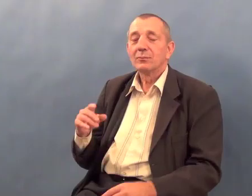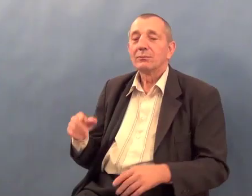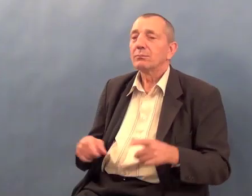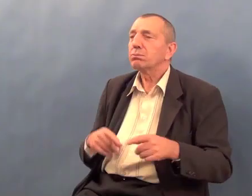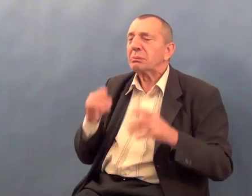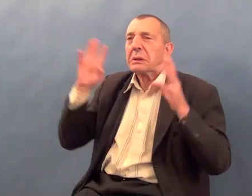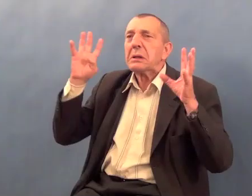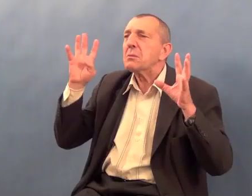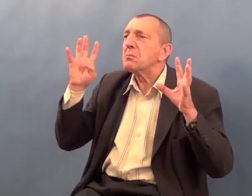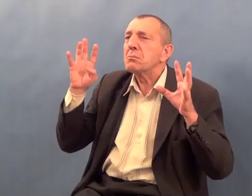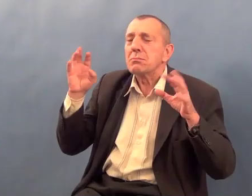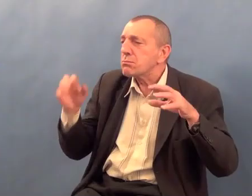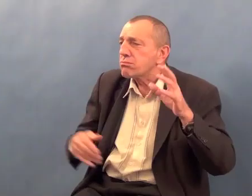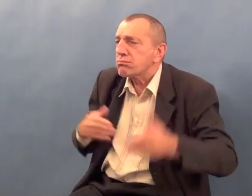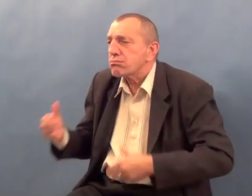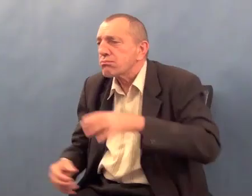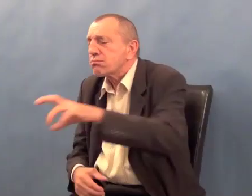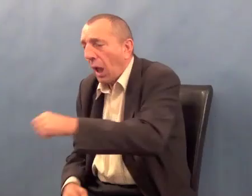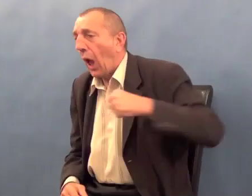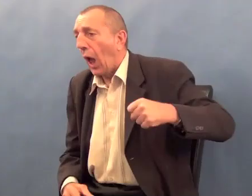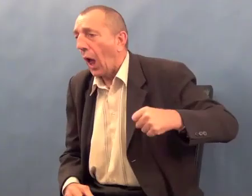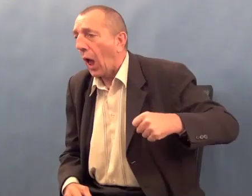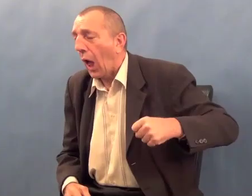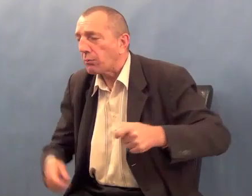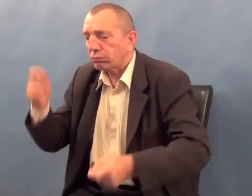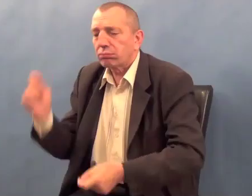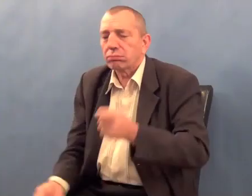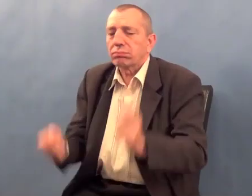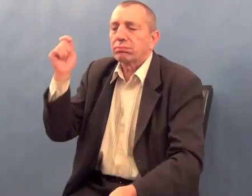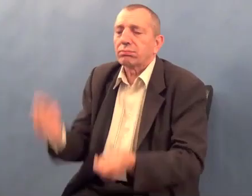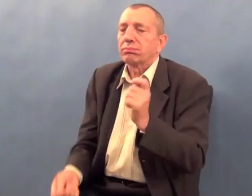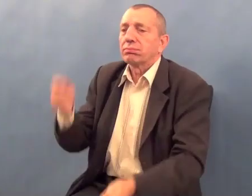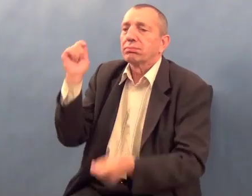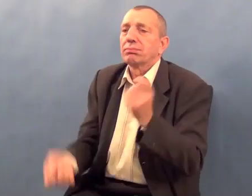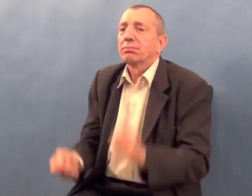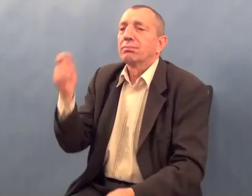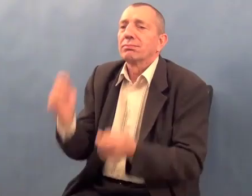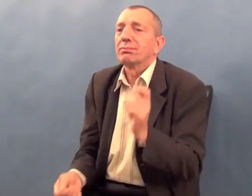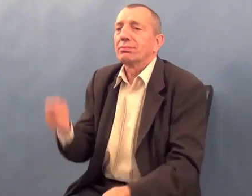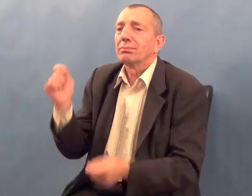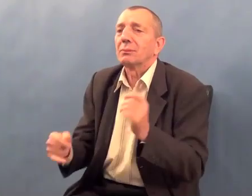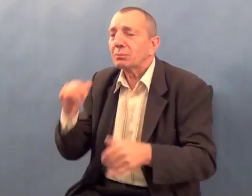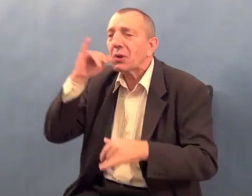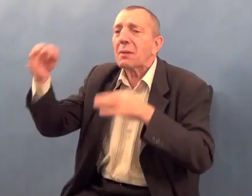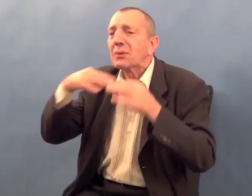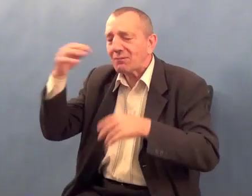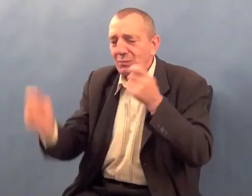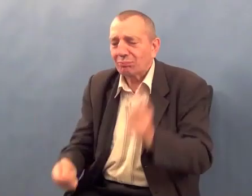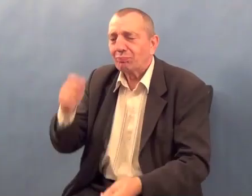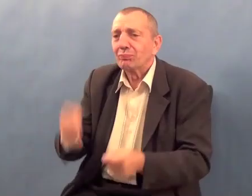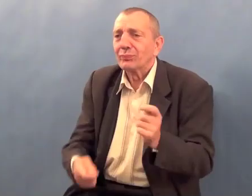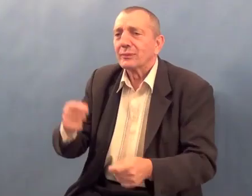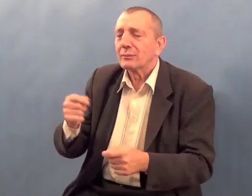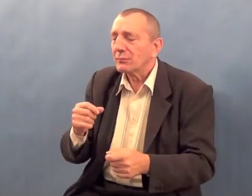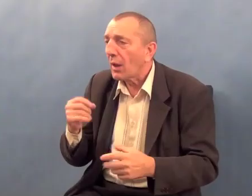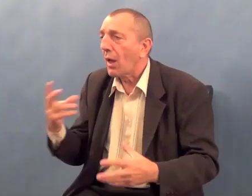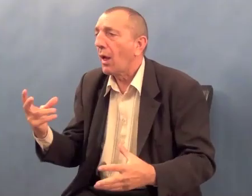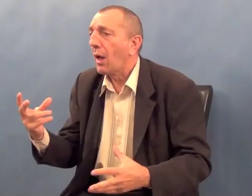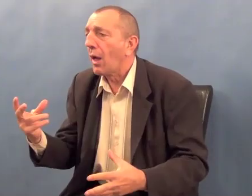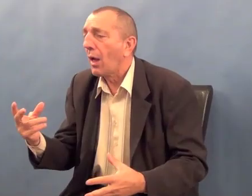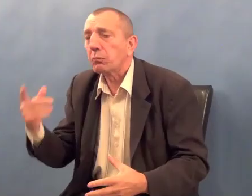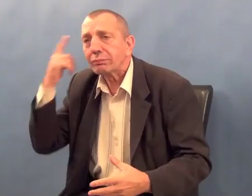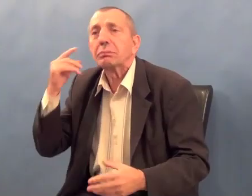Idzie, jest w szoku, idzie szybko dalej, otwiera drzwi zszokowany i patrzy, że ktoś gra na perkusji, muzyka jest głośna.